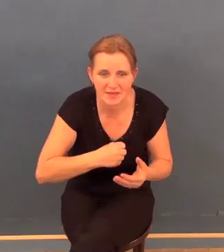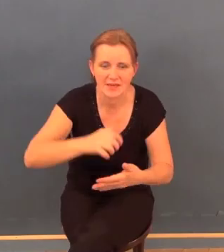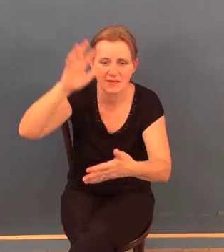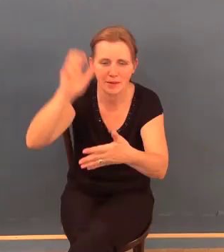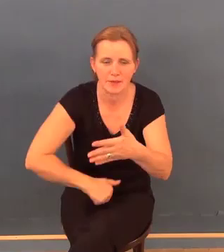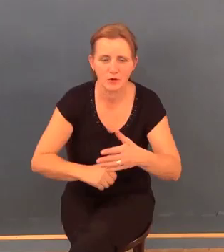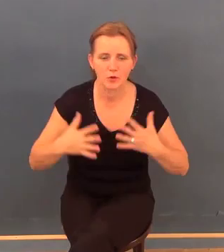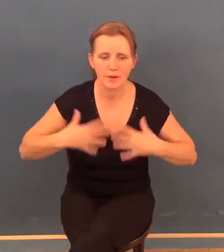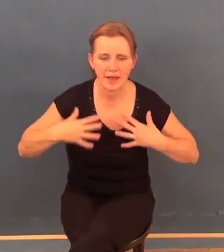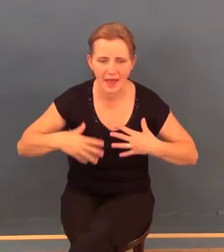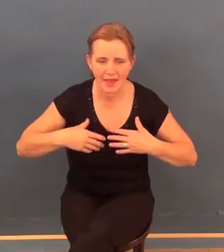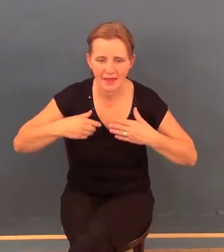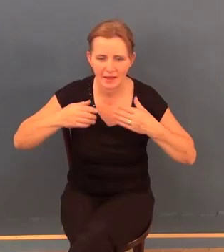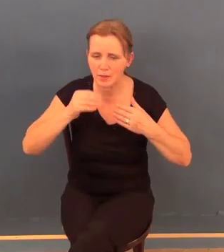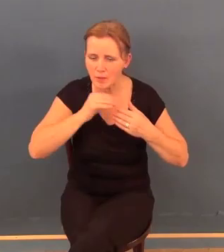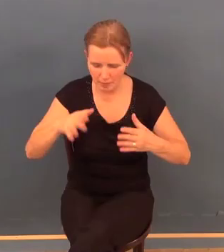Kot zabiera ubranie małpy.